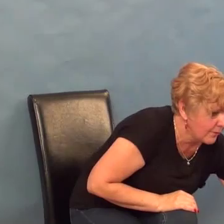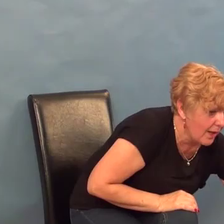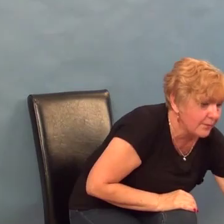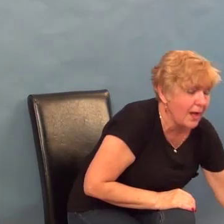Pasuje.